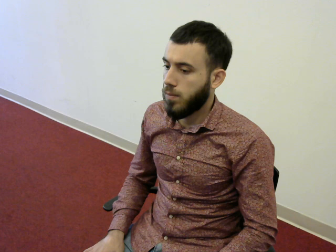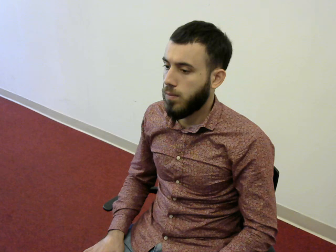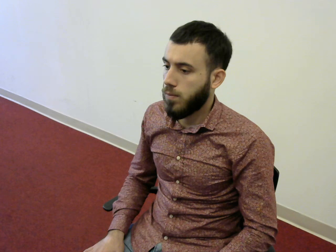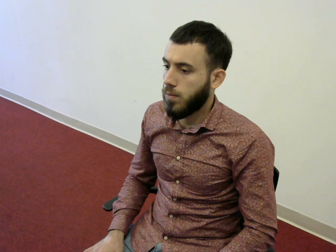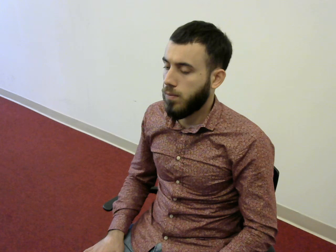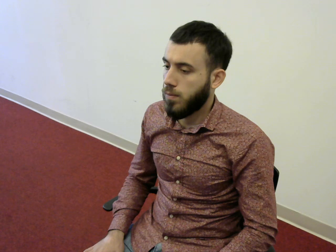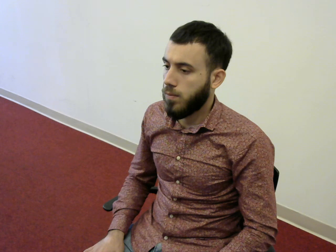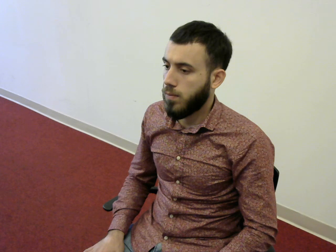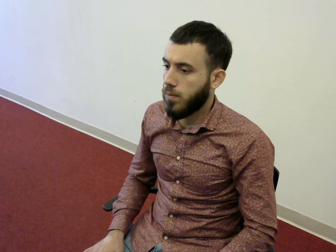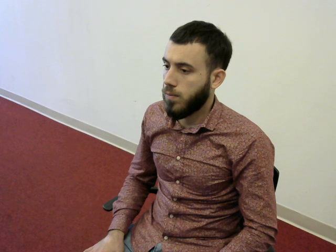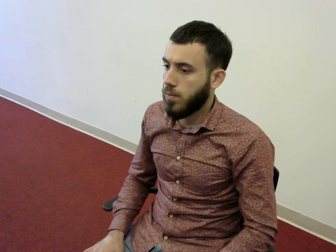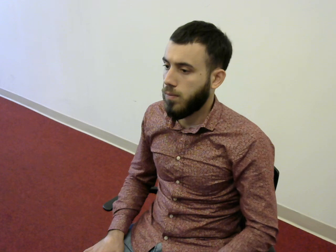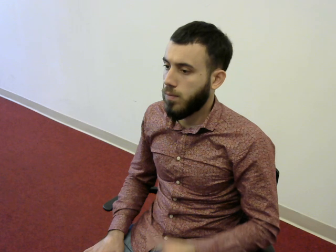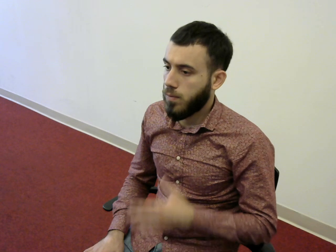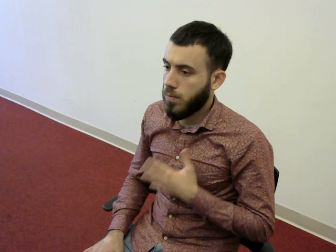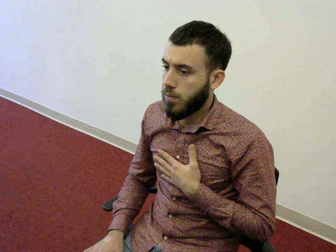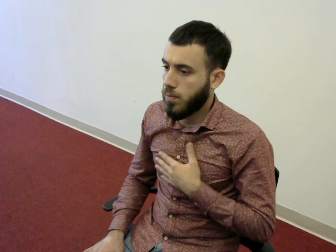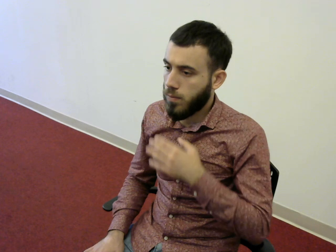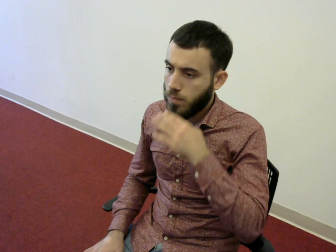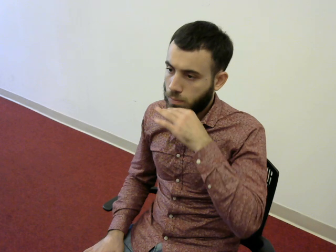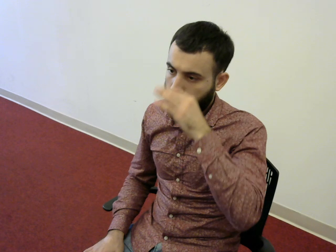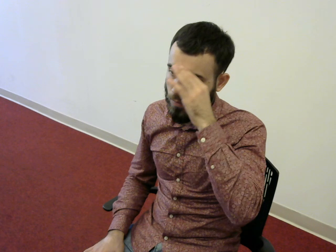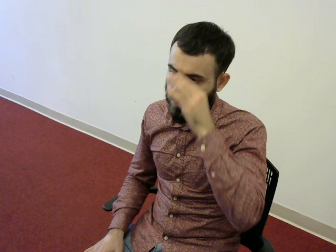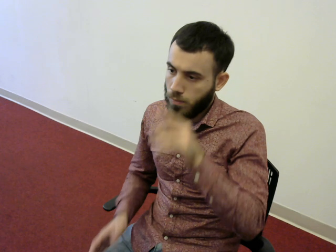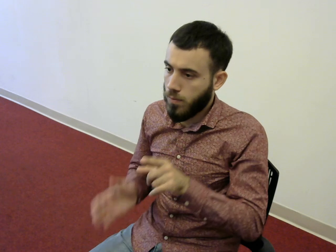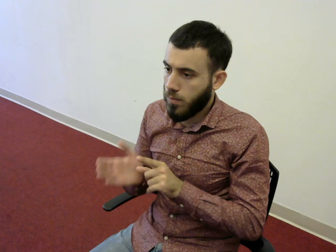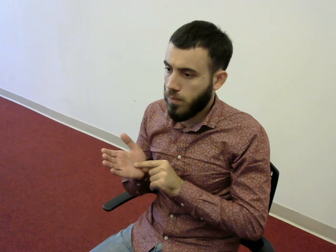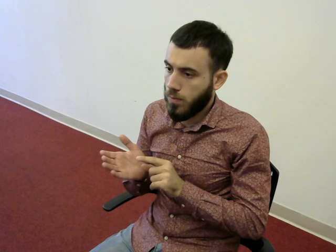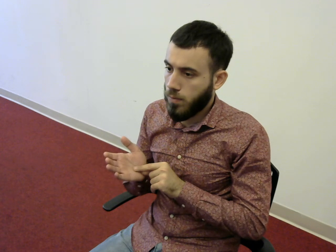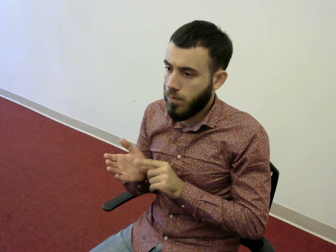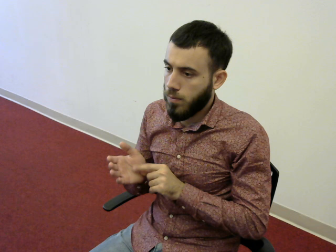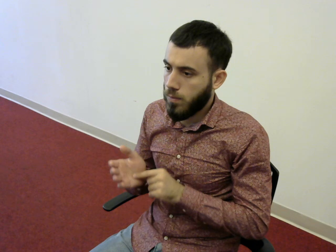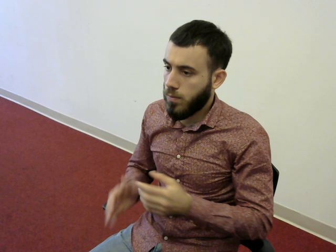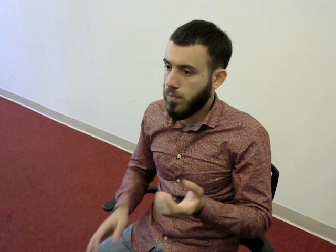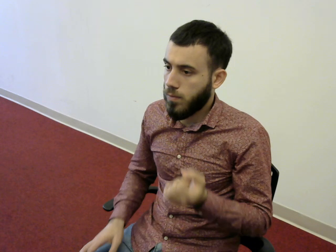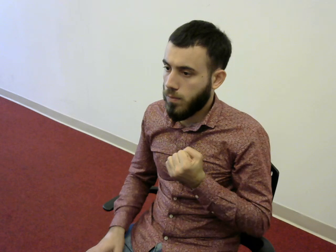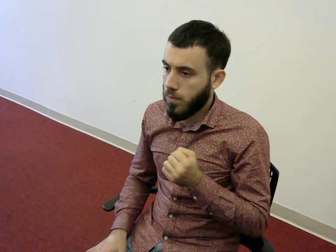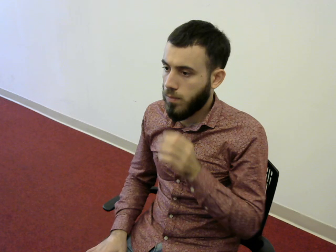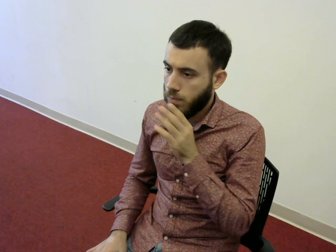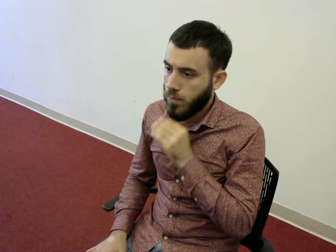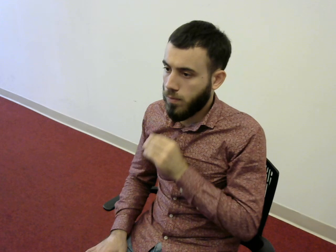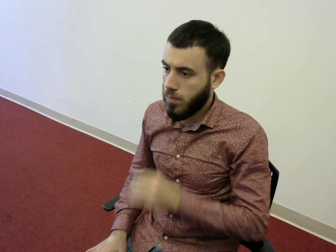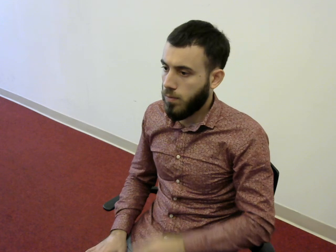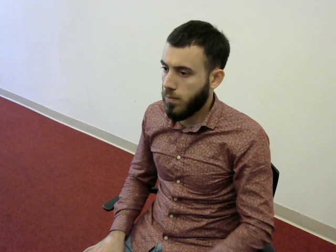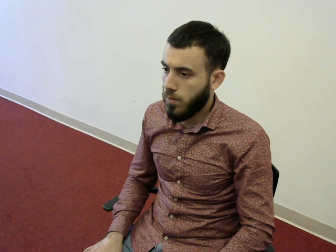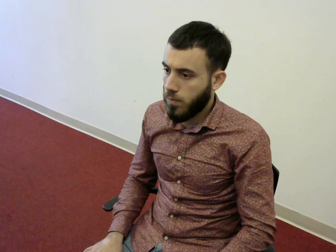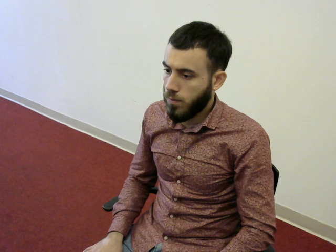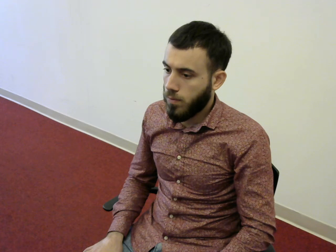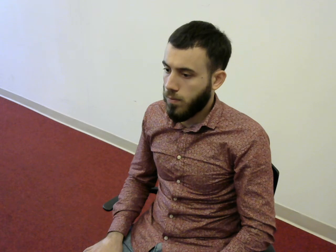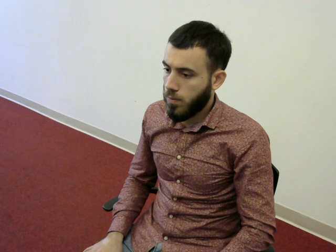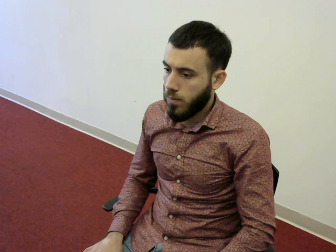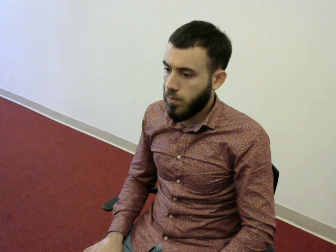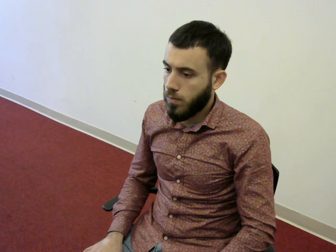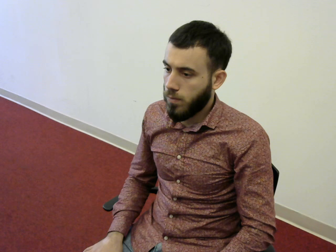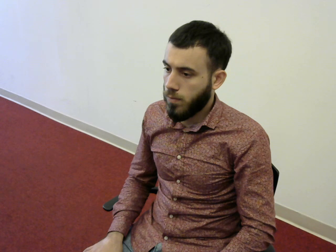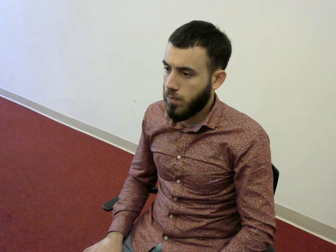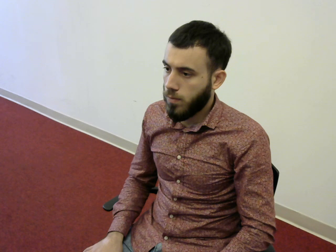Mən atamın pensiyasını ala bilərəm?